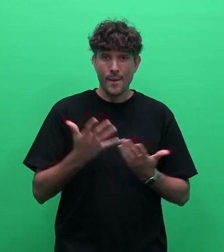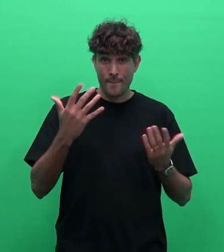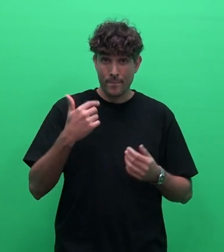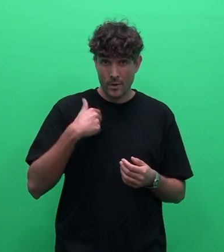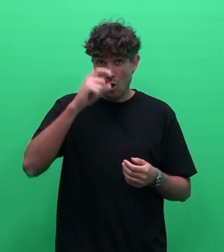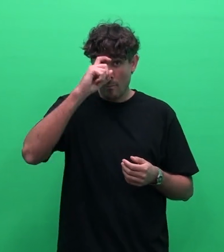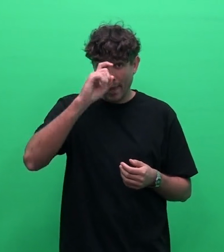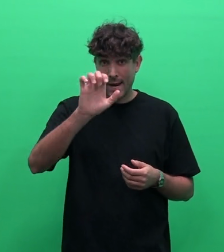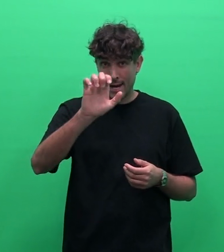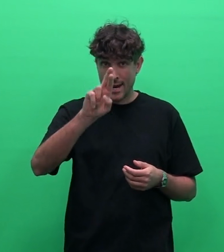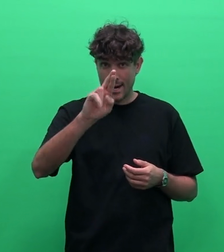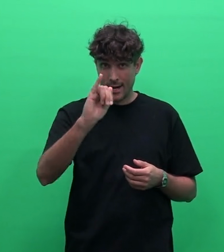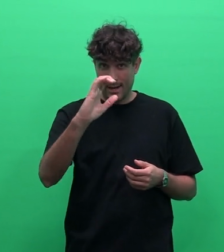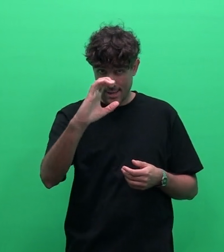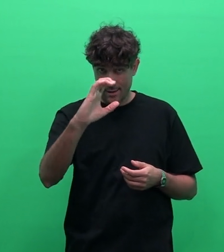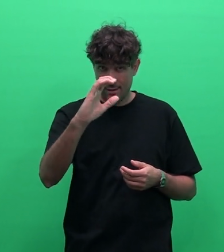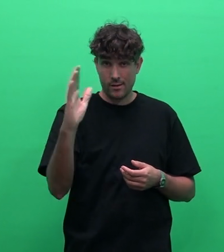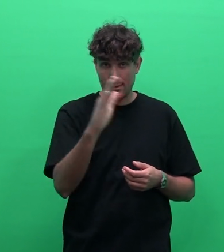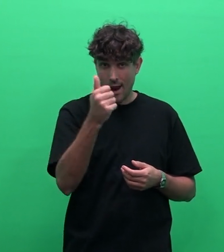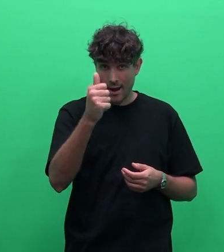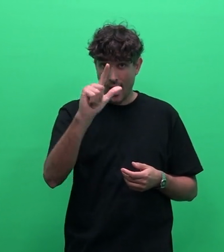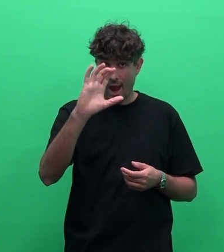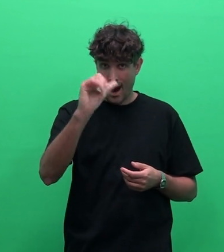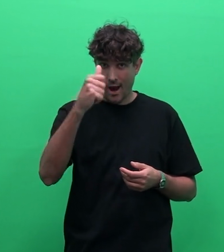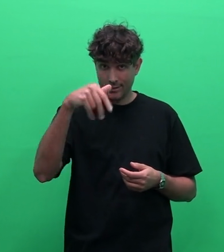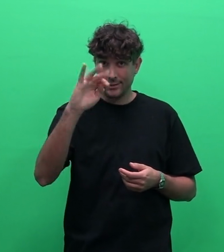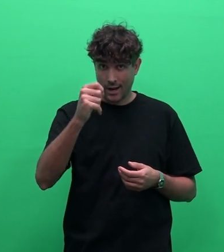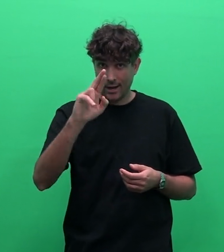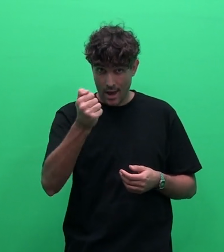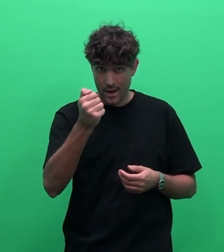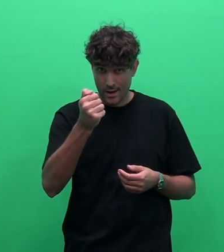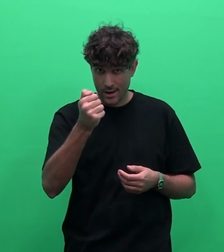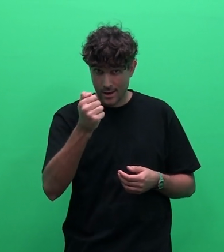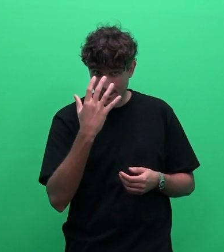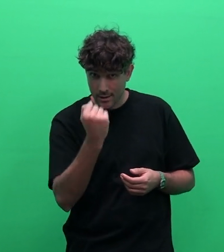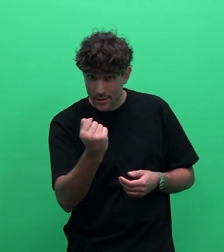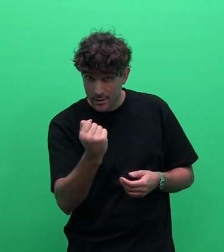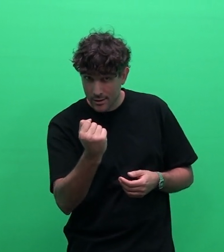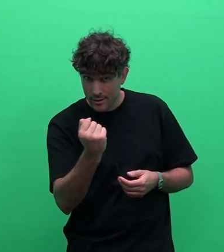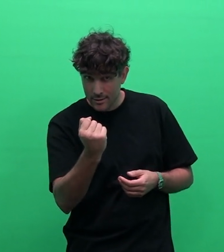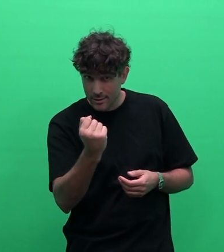És clar, el meu nom és Eric Alcántara, m'has entès? No?